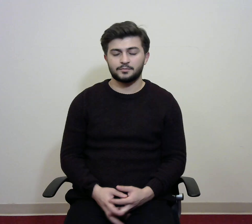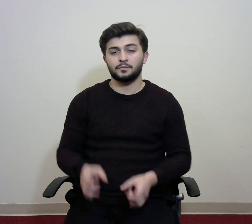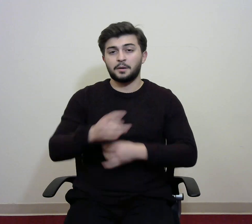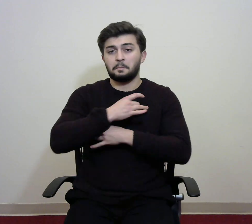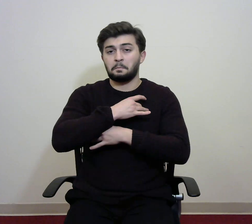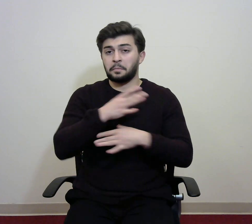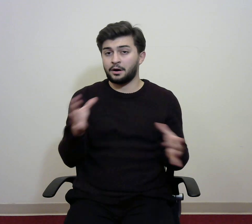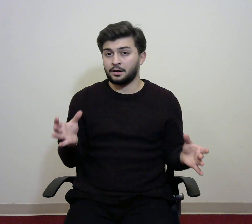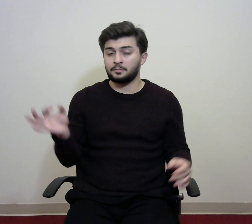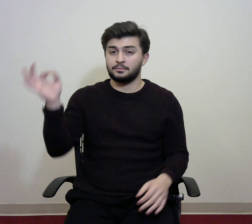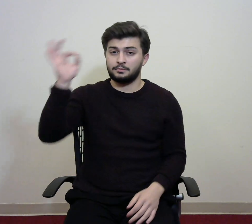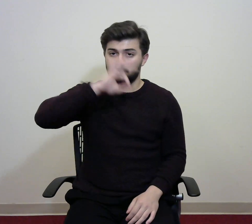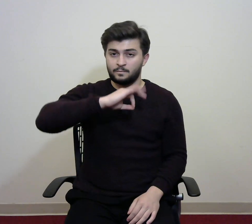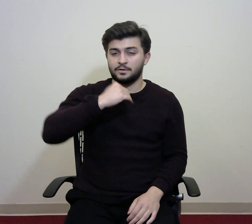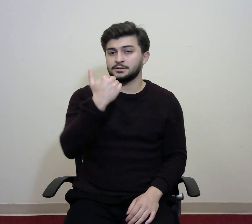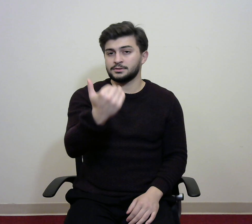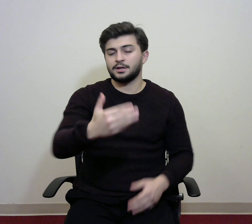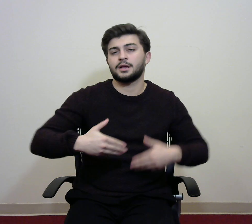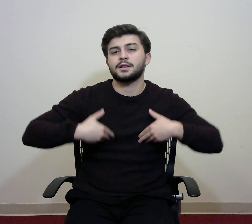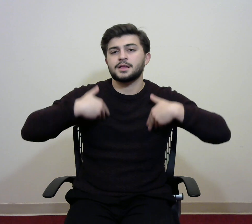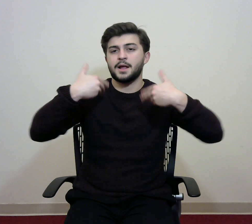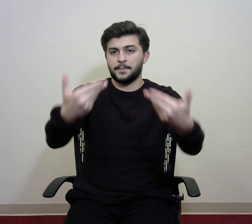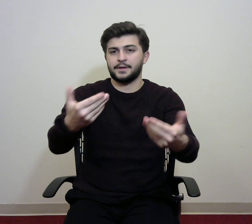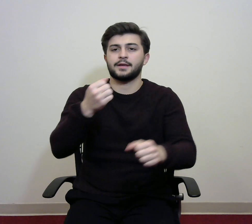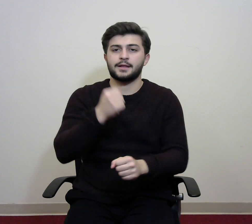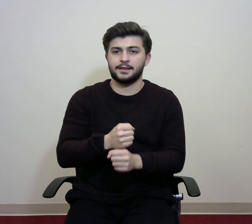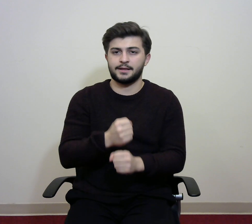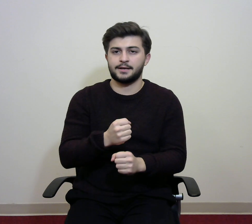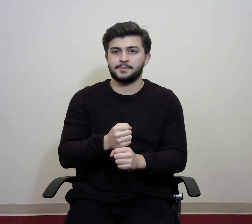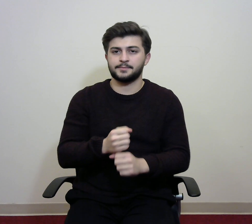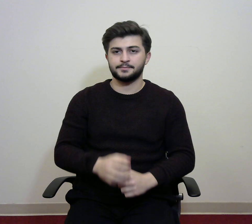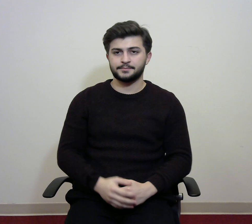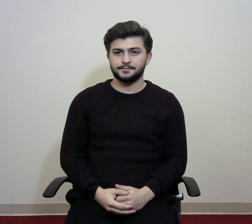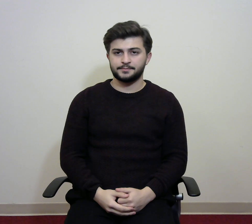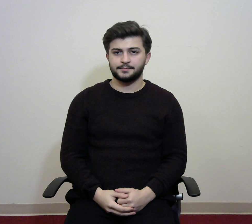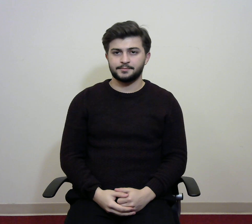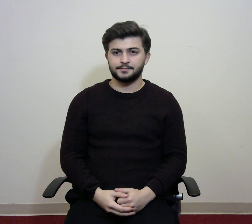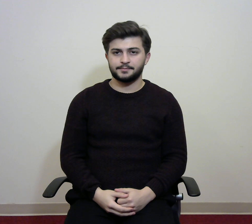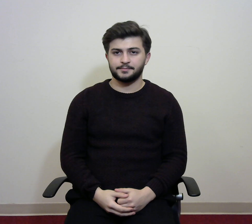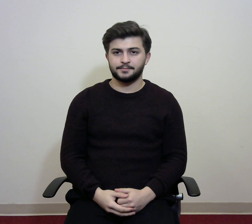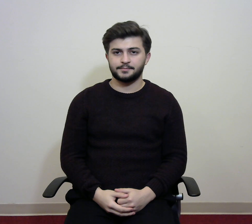Bayram münasibətilə sizi təbrik edirəm